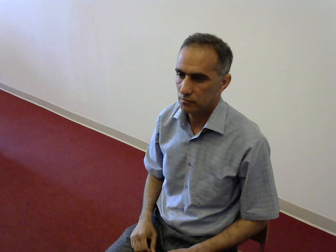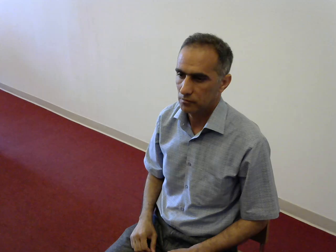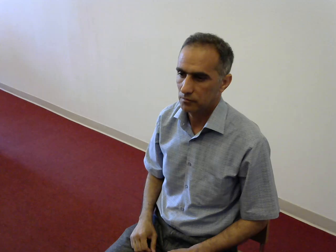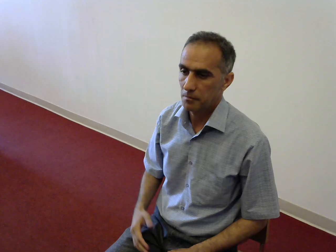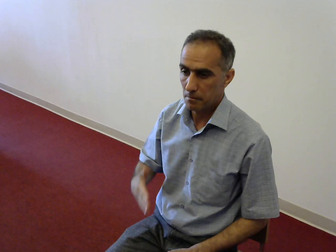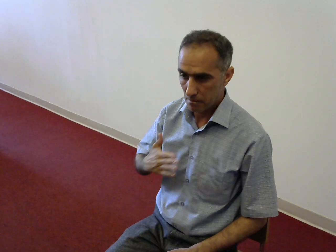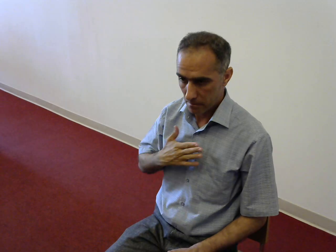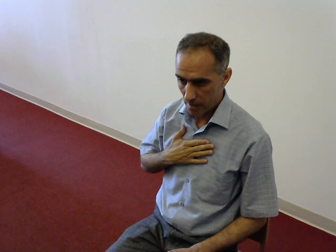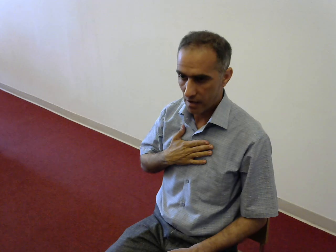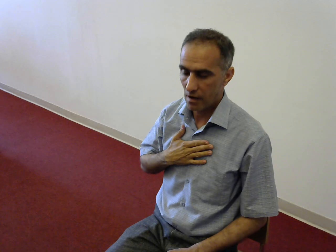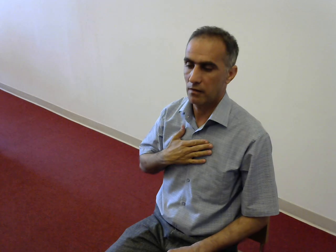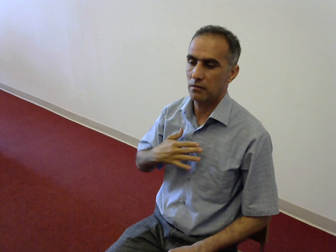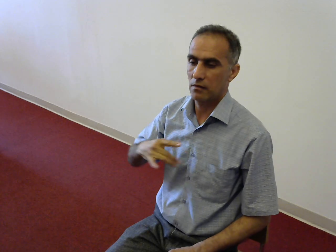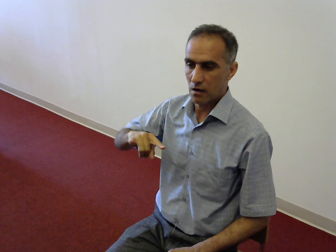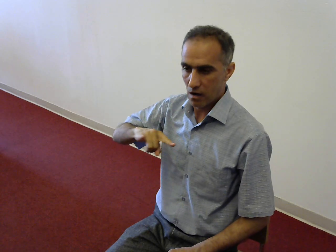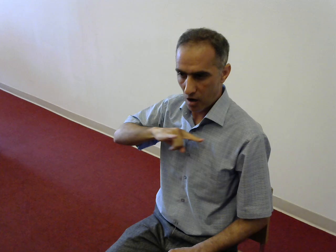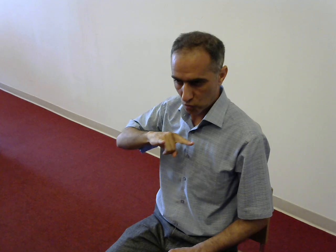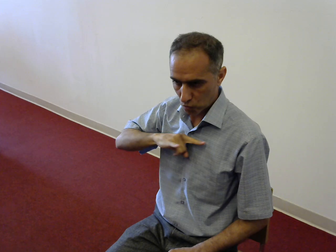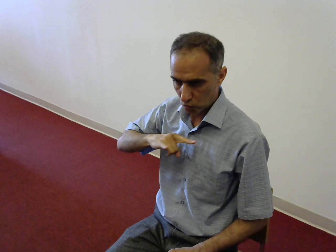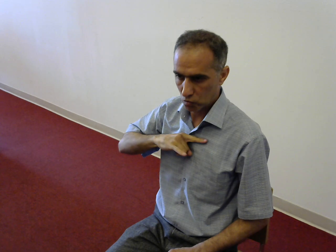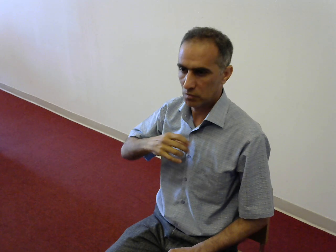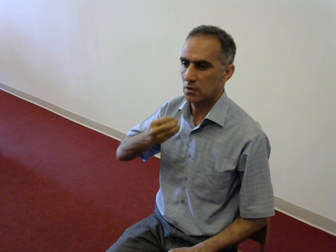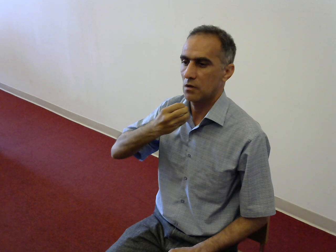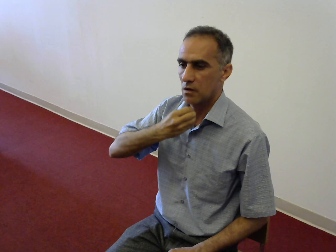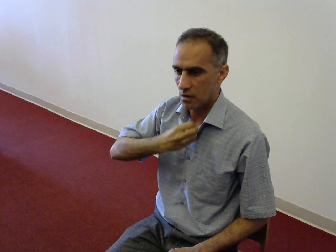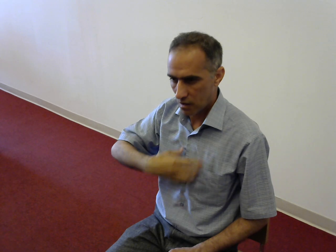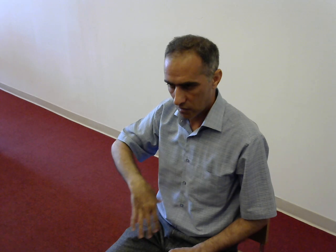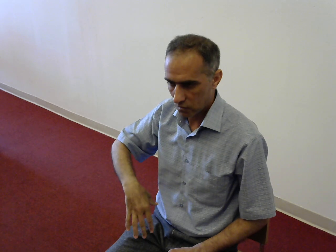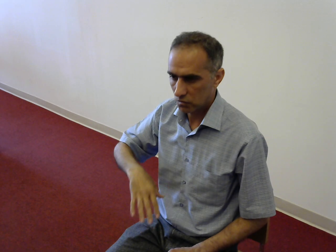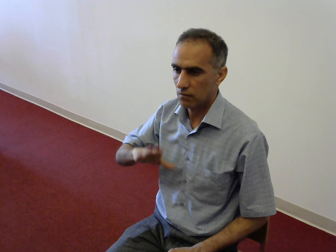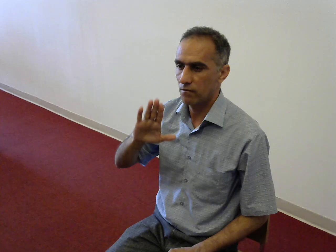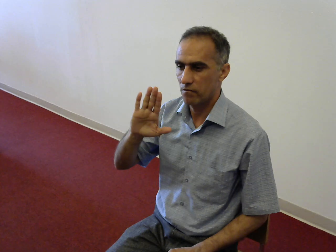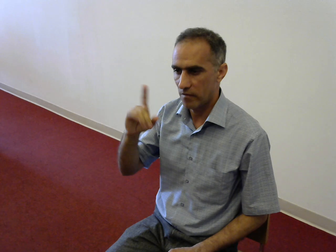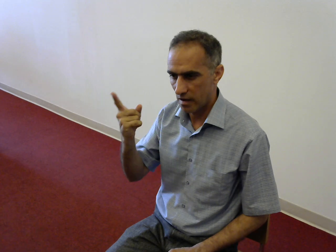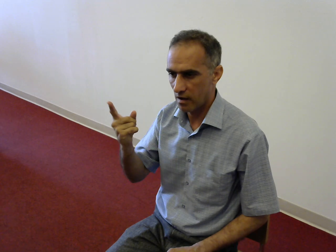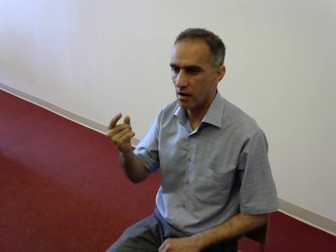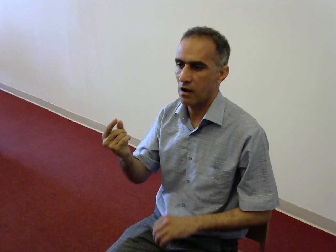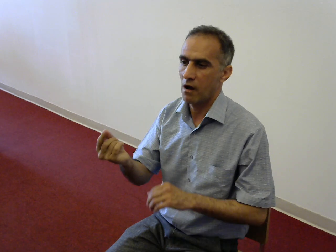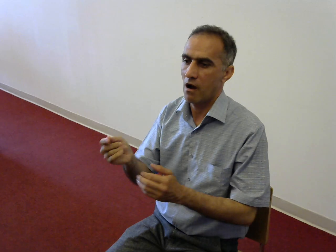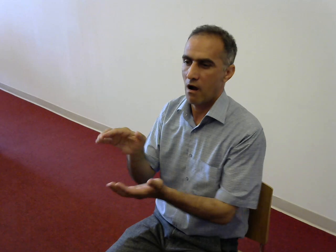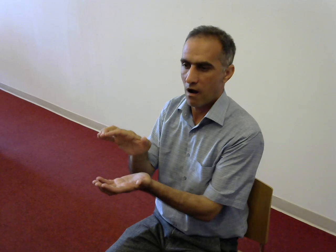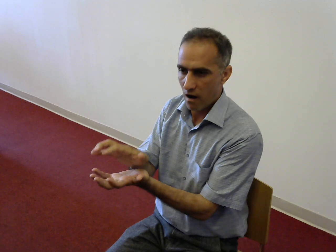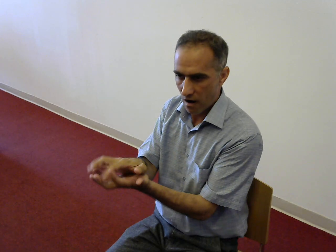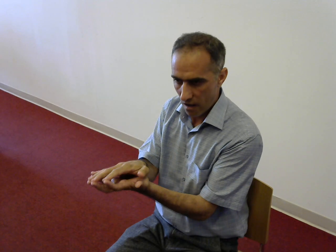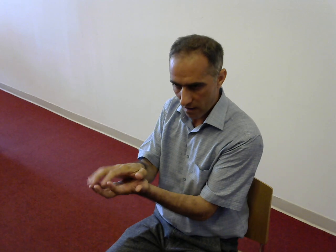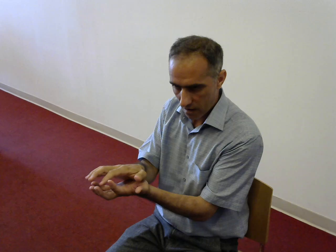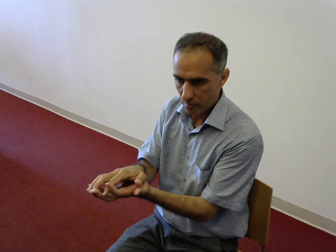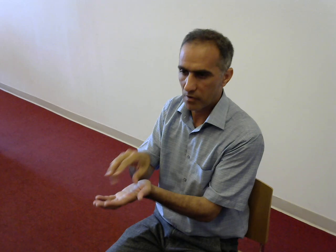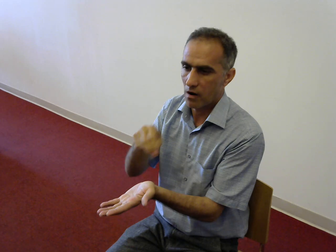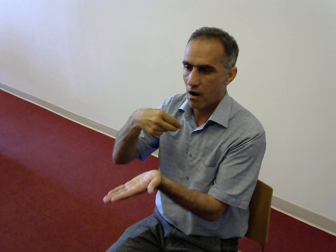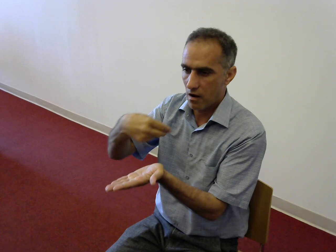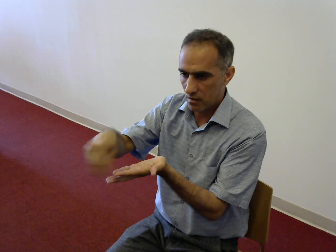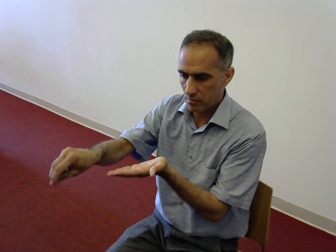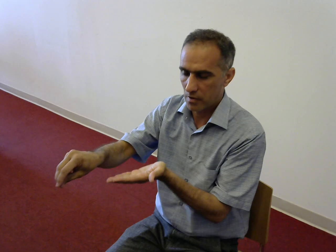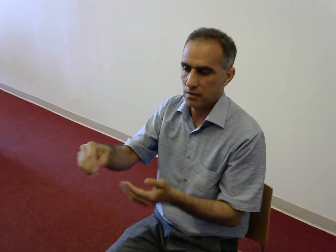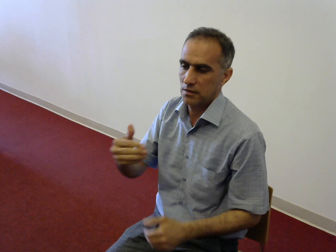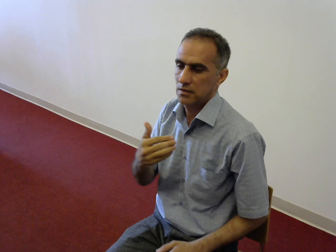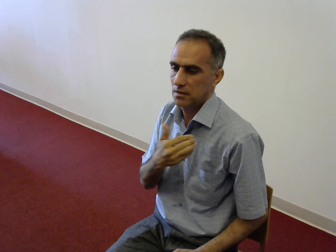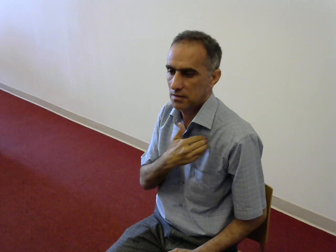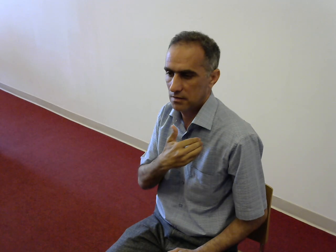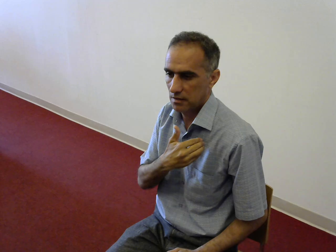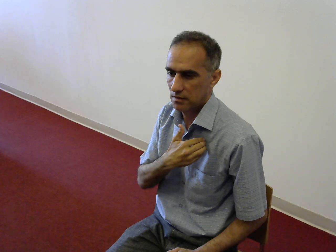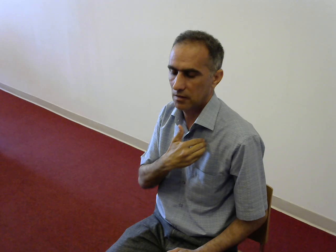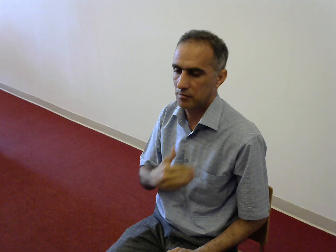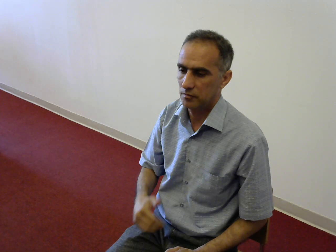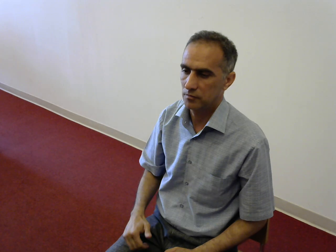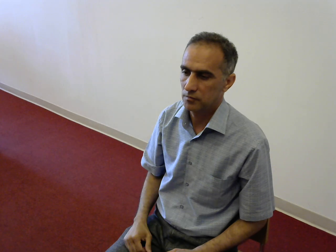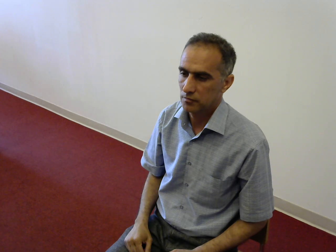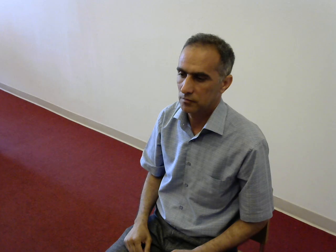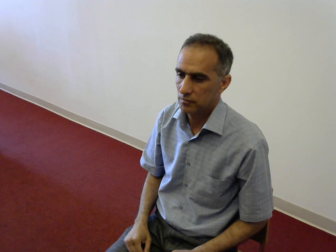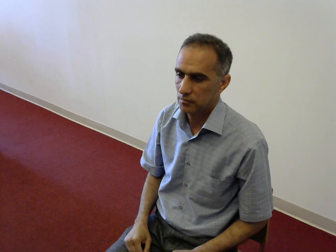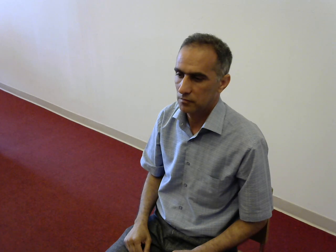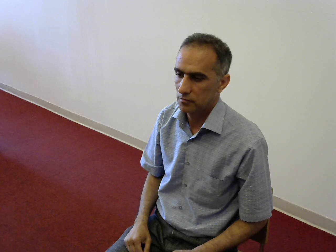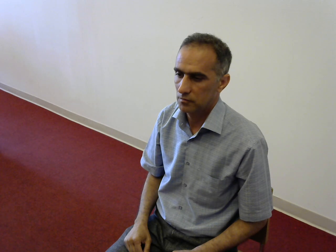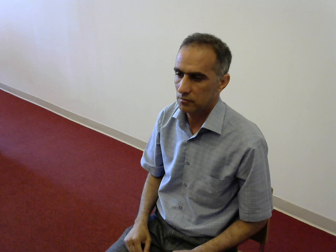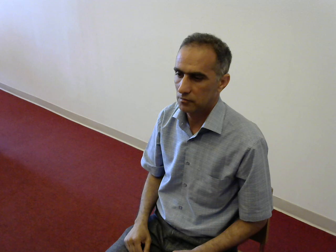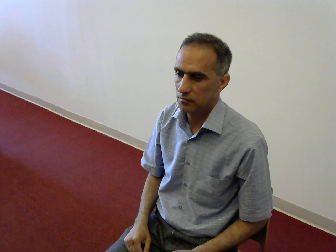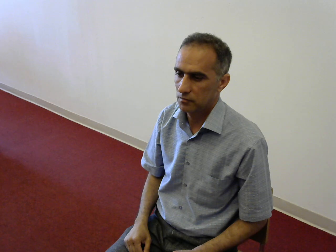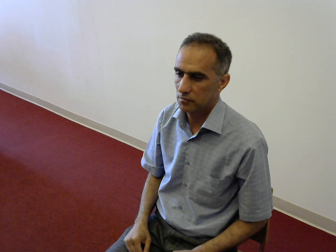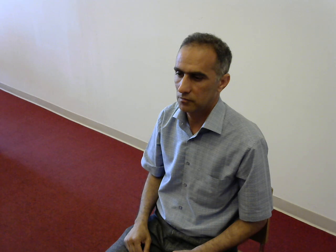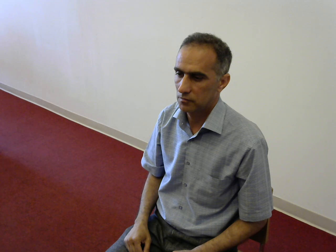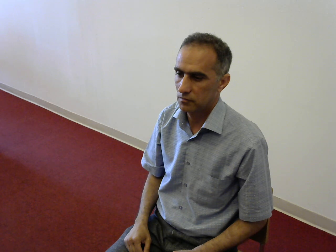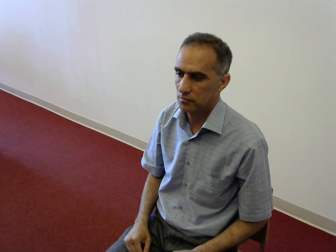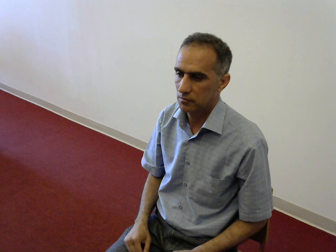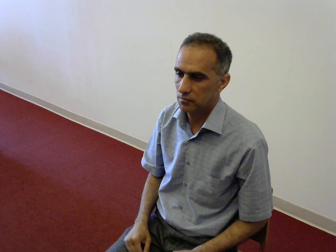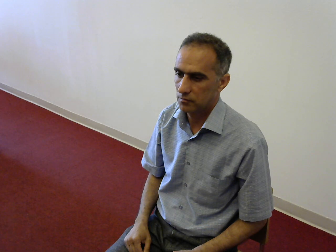Mən kostyum, qalstuk və ayaqqabı almaq istəyirəm